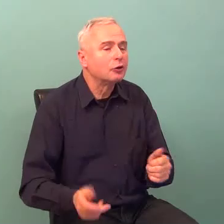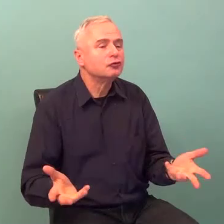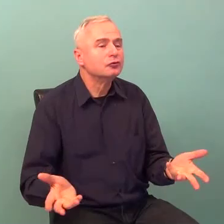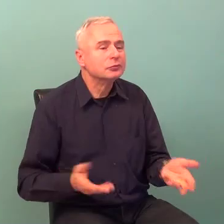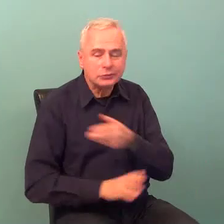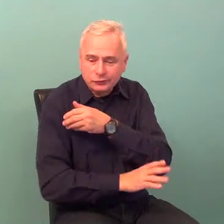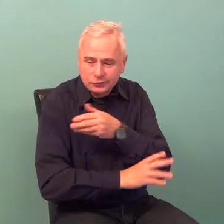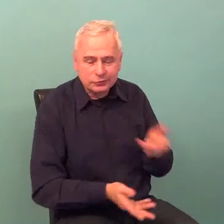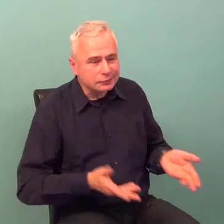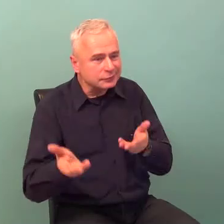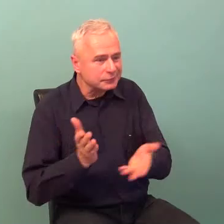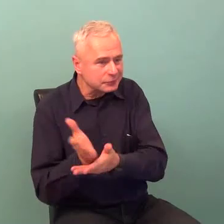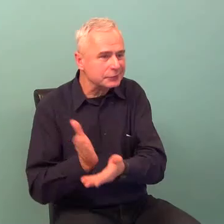Trzeba pomóc przynieść drewno.